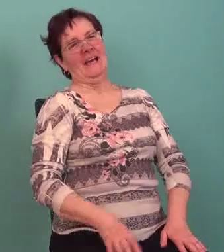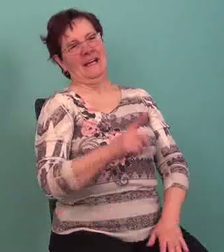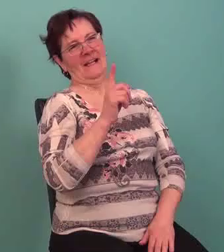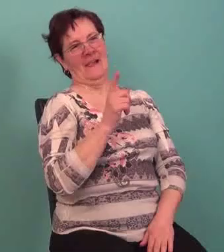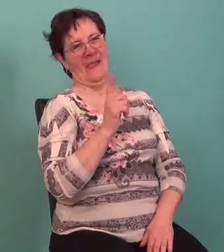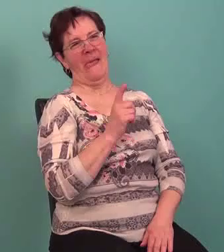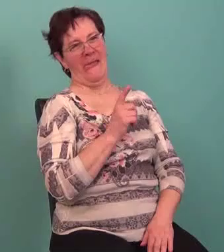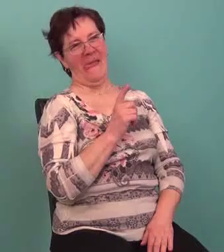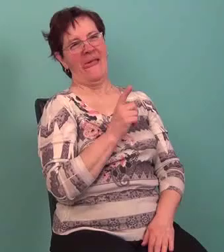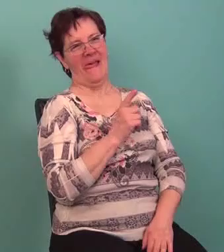Ale...